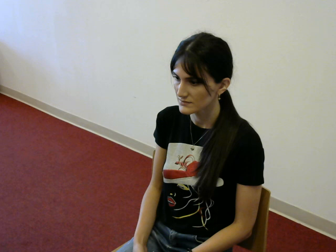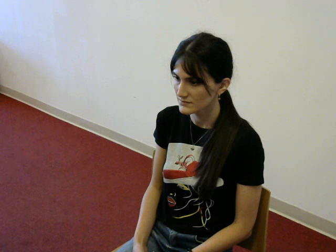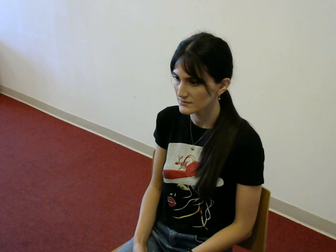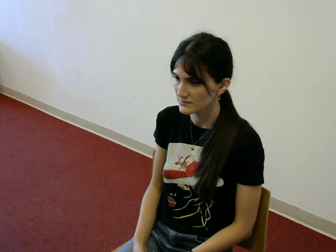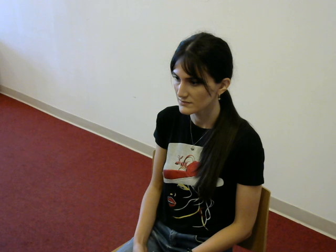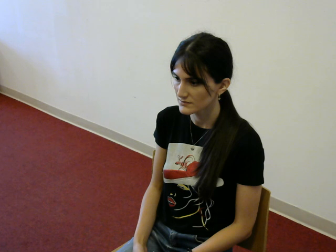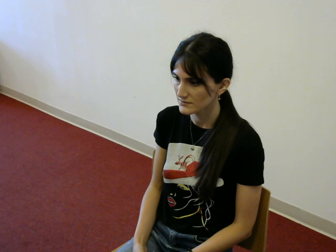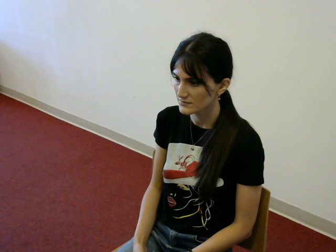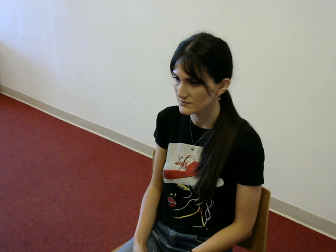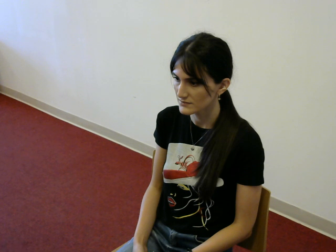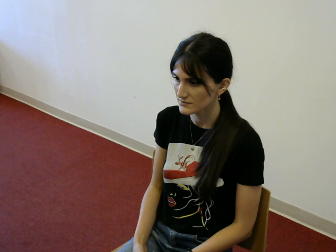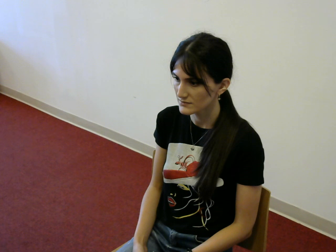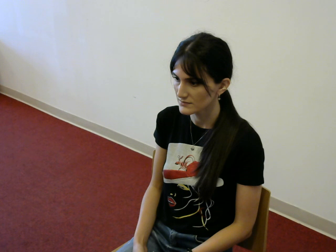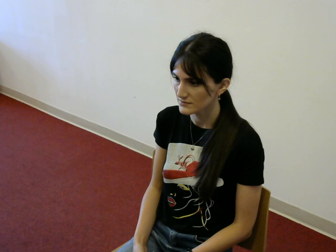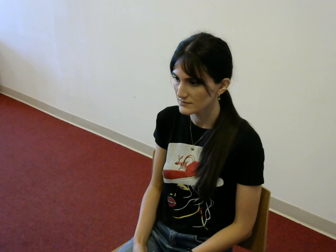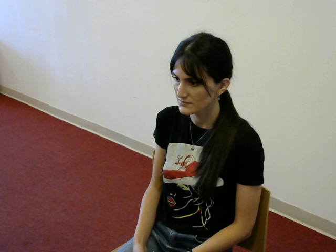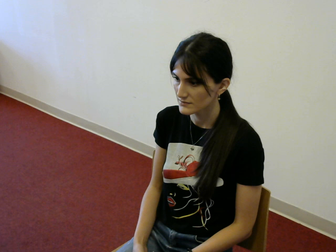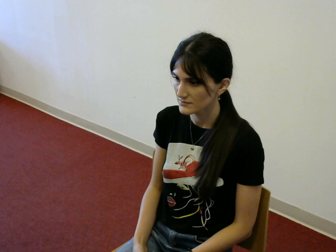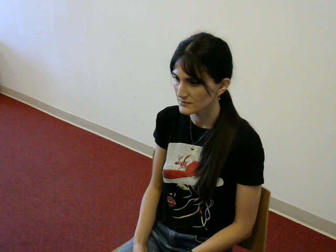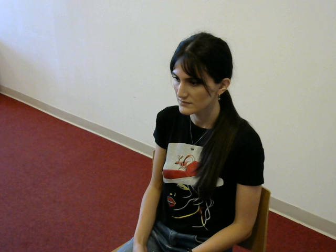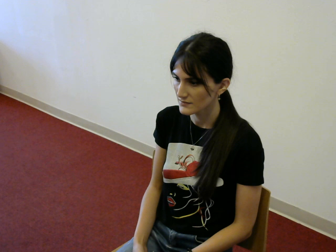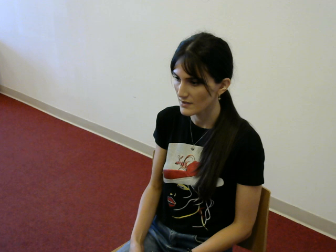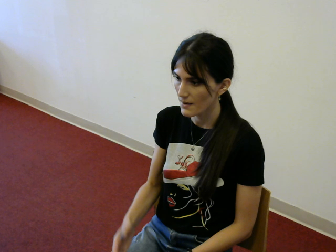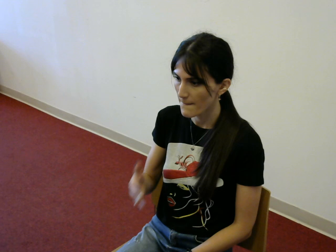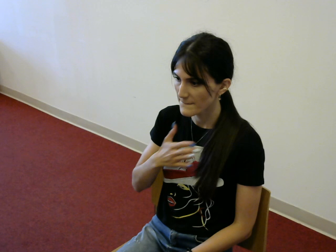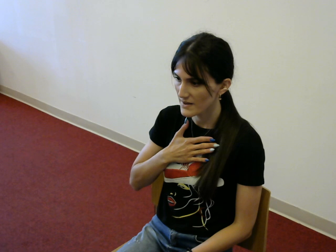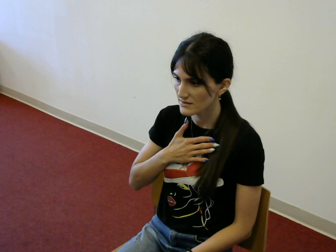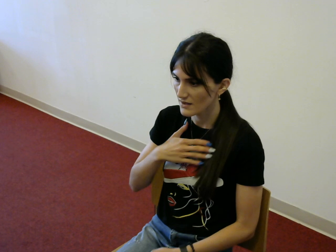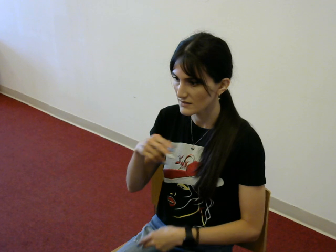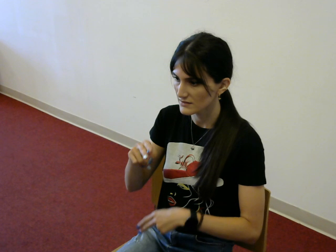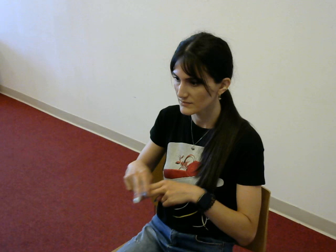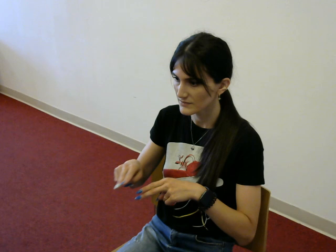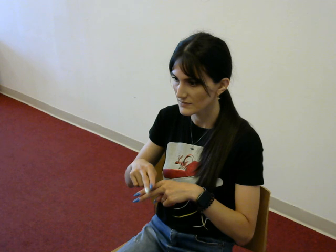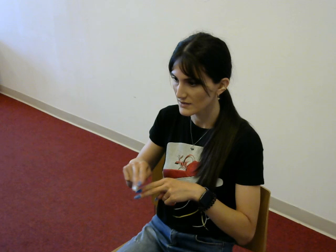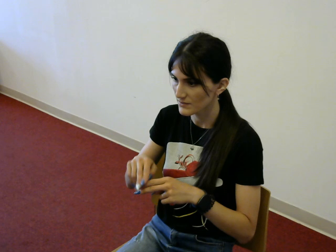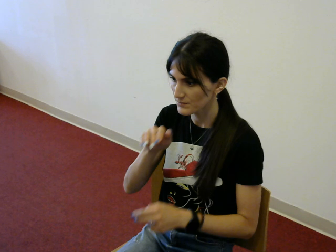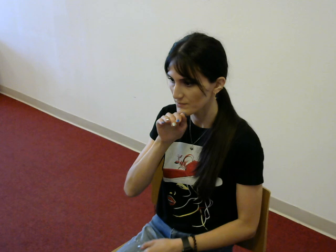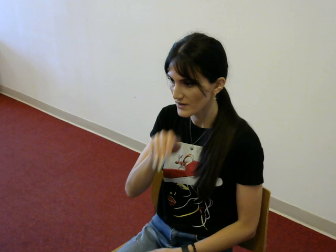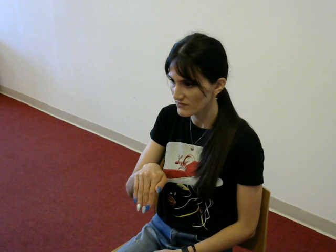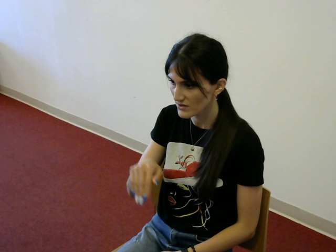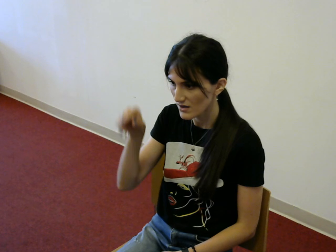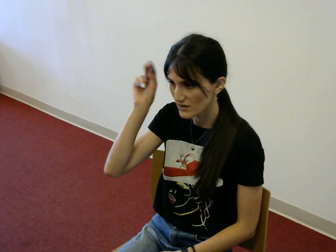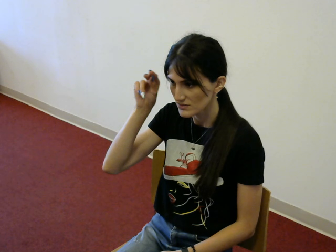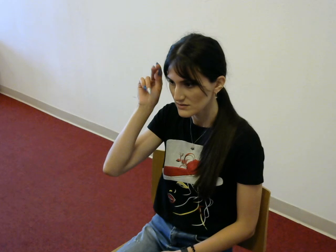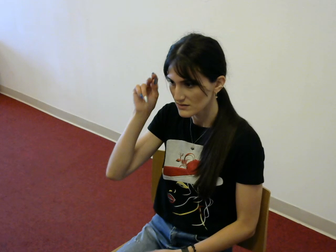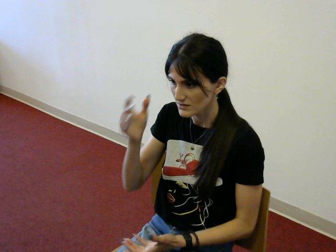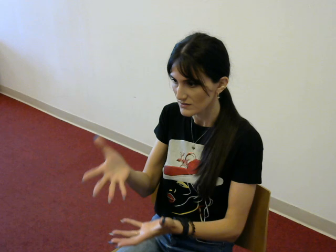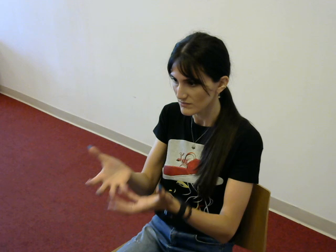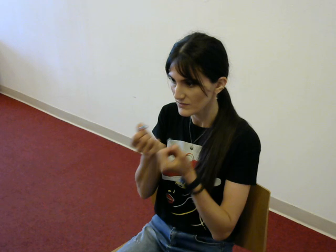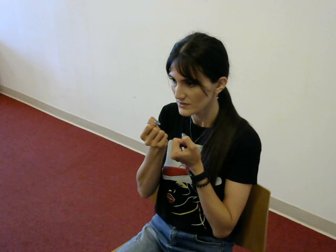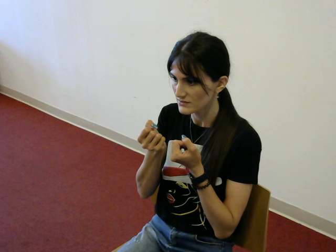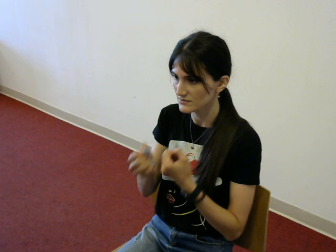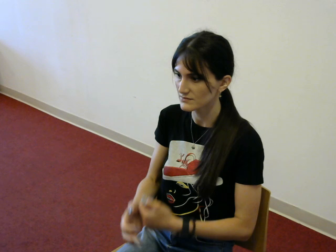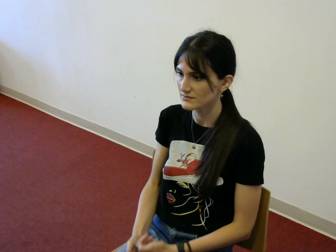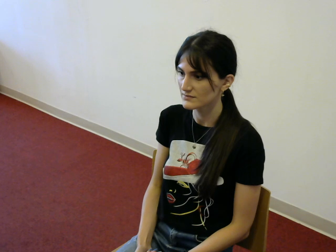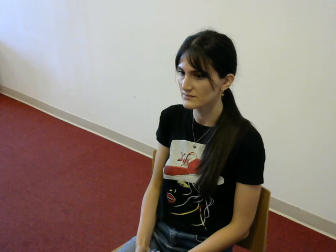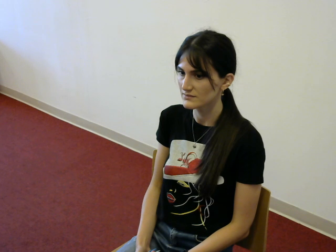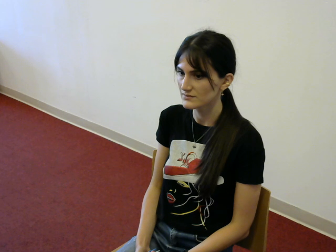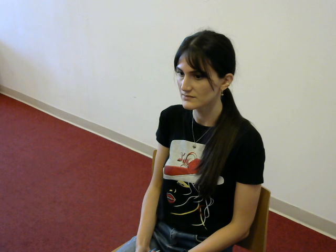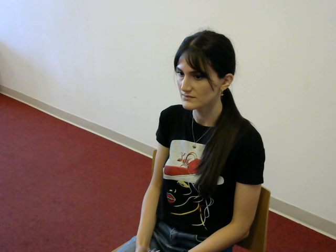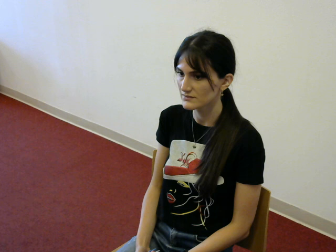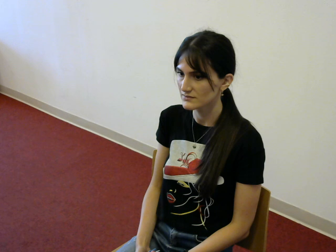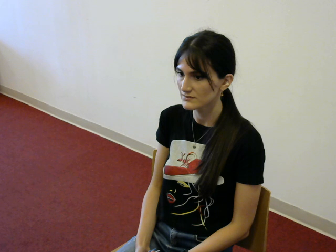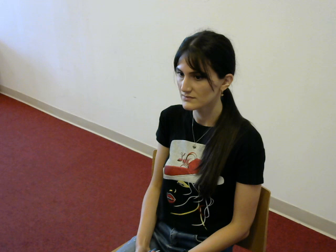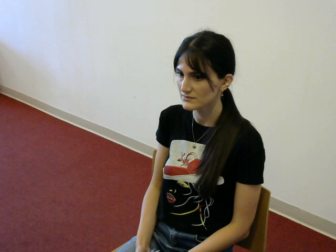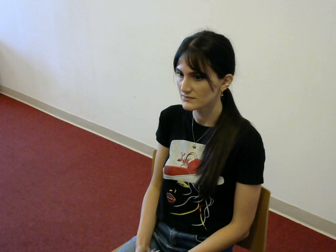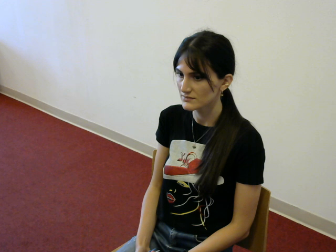Mən dülgər peşəsinin təhsilini almışam